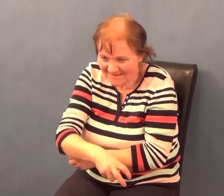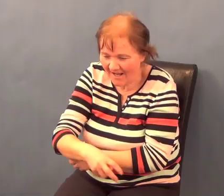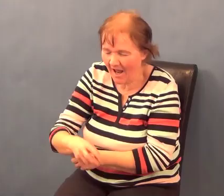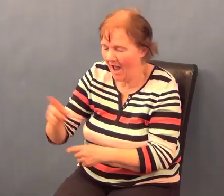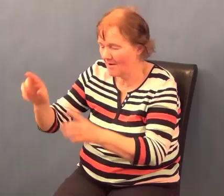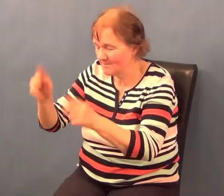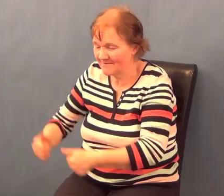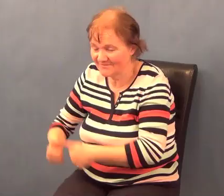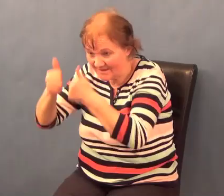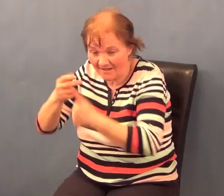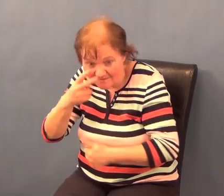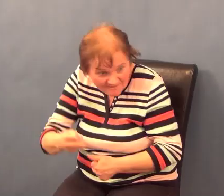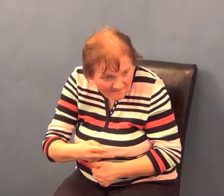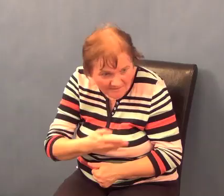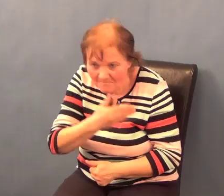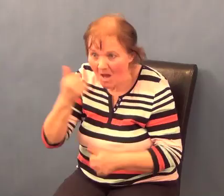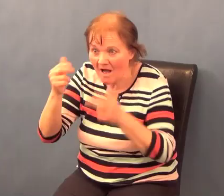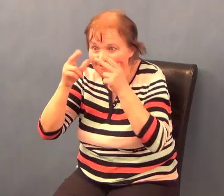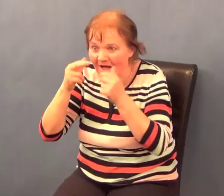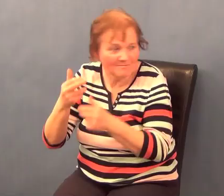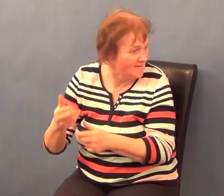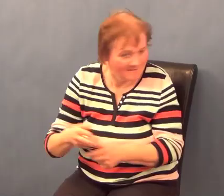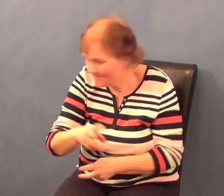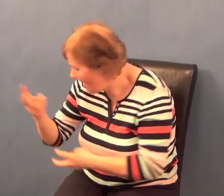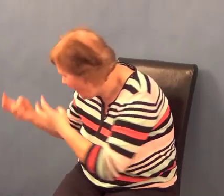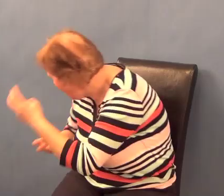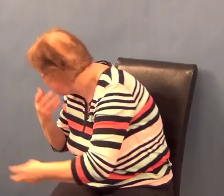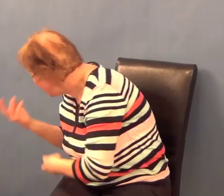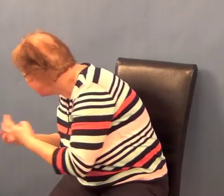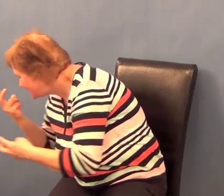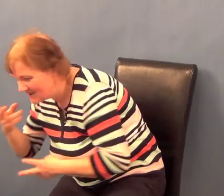Oni [pies i chłopiec] wstali, zobaczyli, że nie ma żaby, więc szukają.